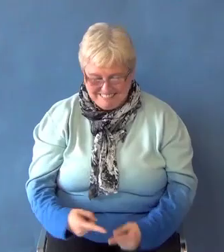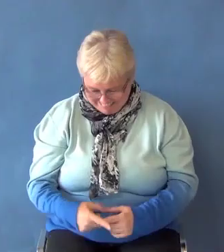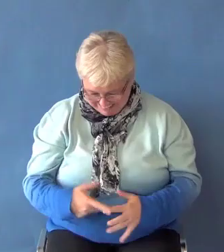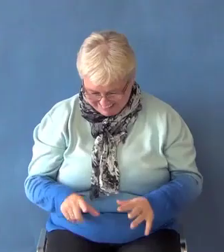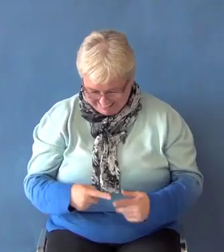Jak ci pasuje?